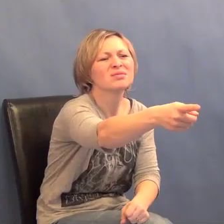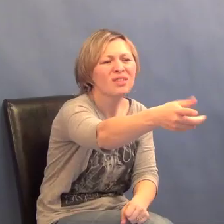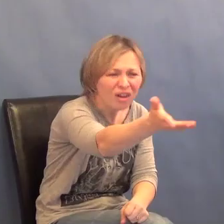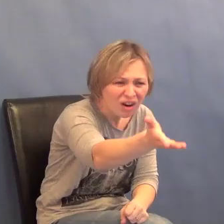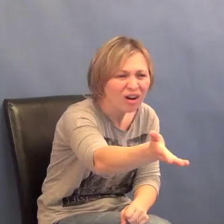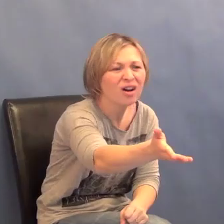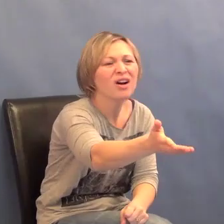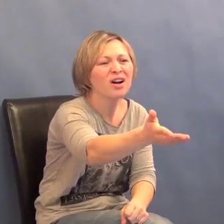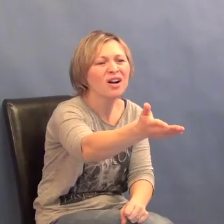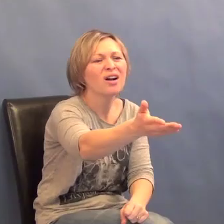No.